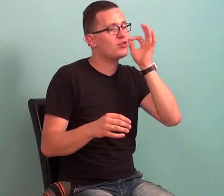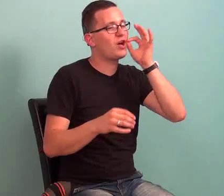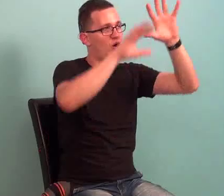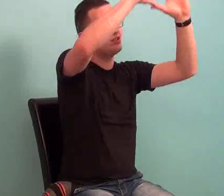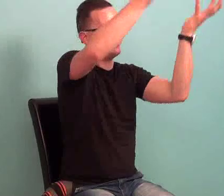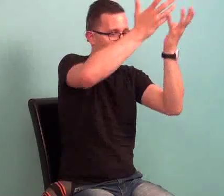Ul zwisa z drzewa.